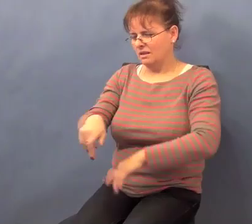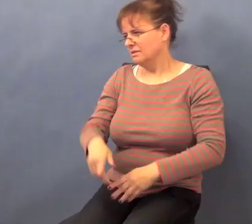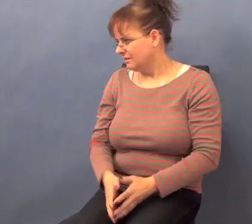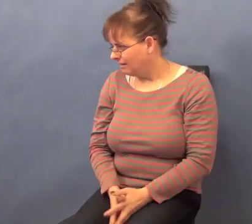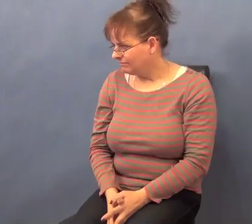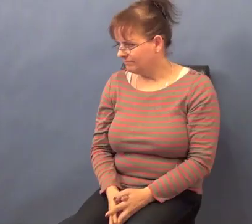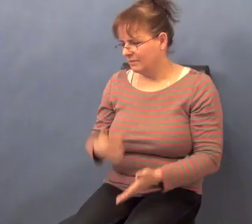To jest zagranicą.